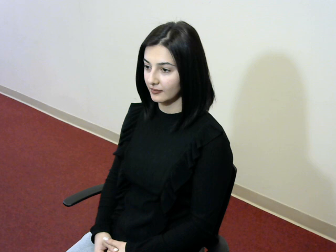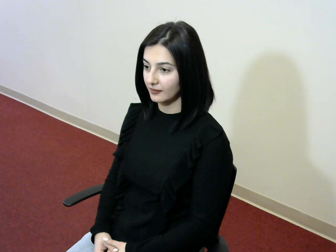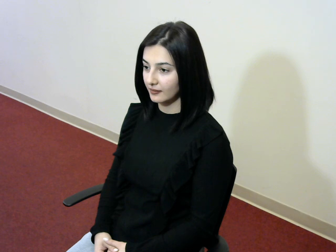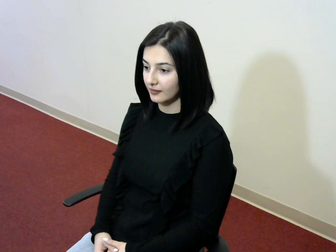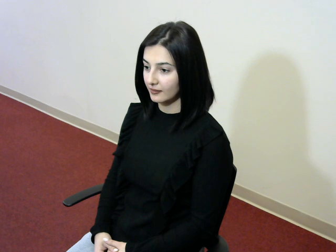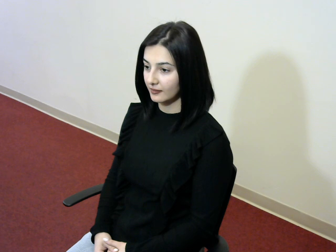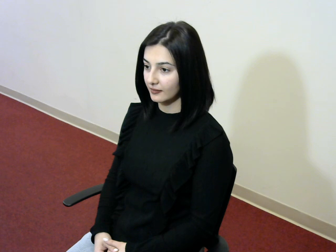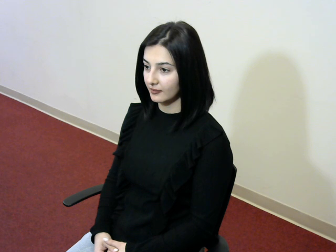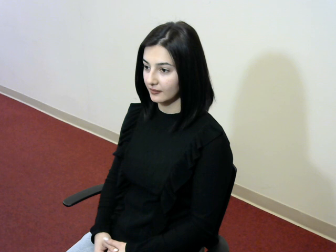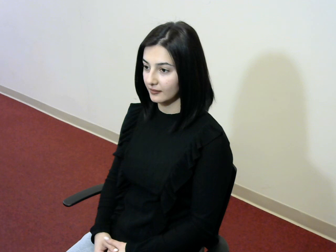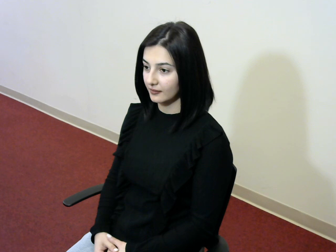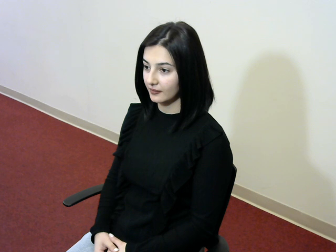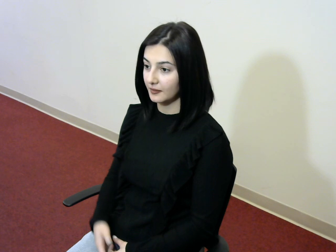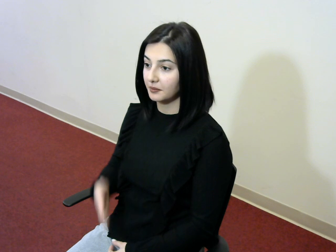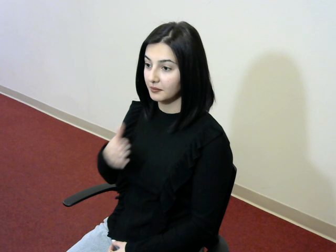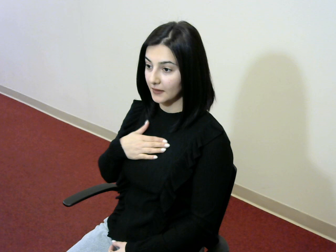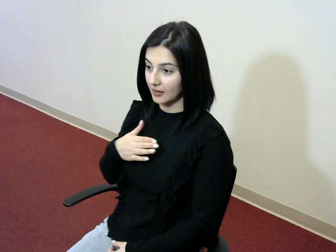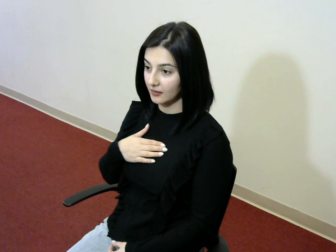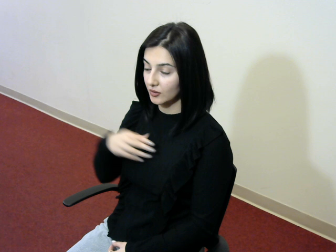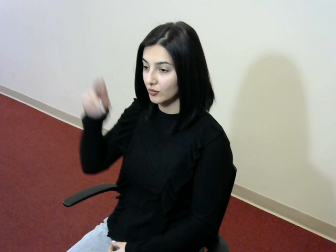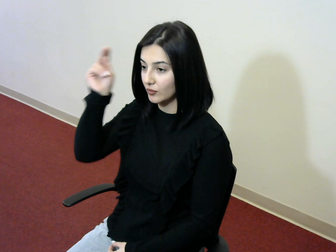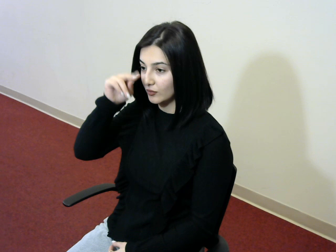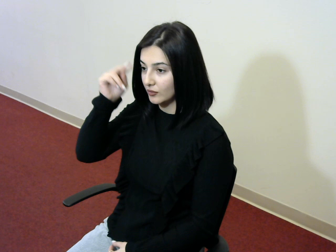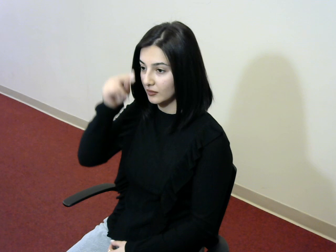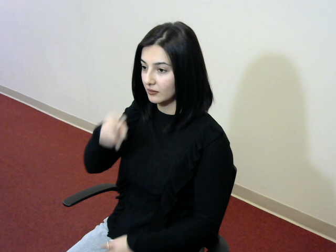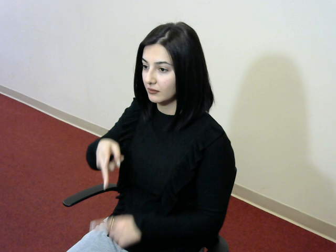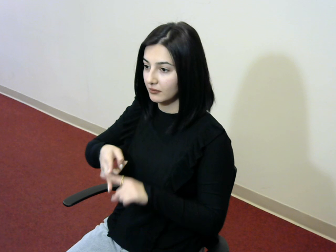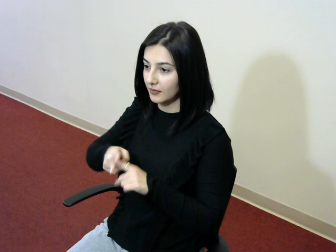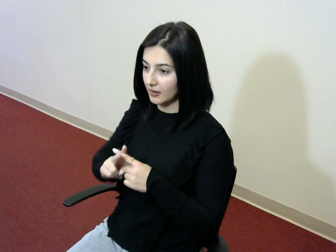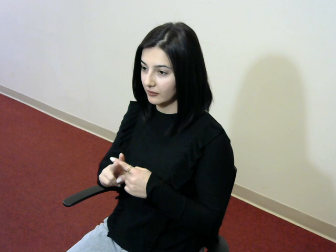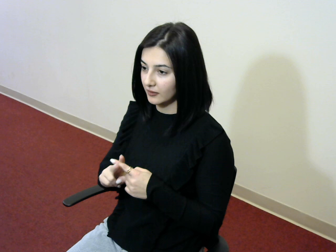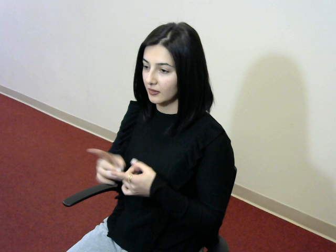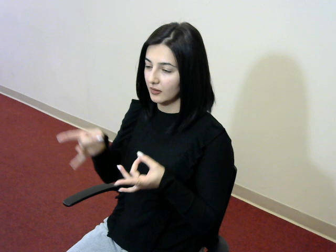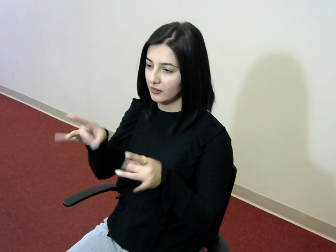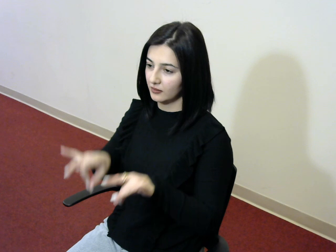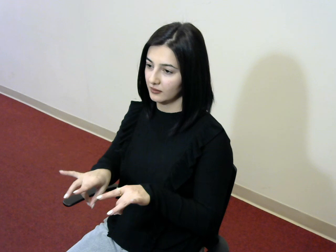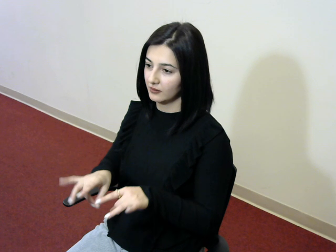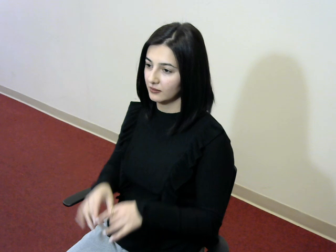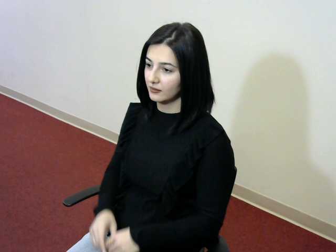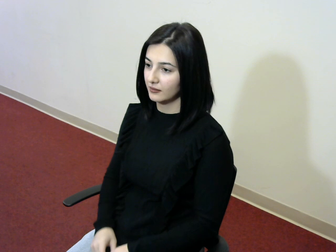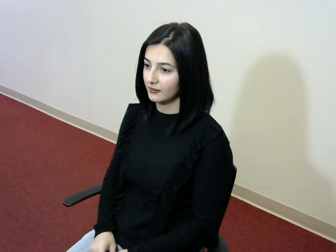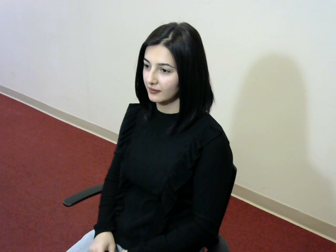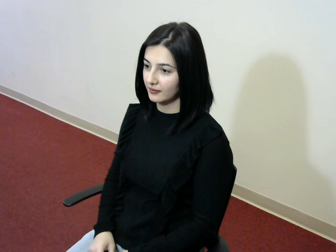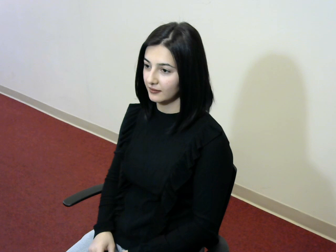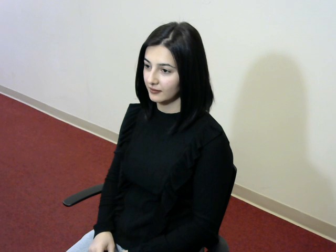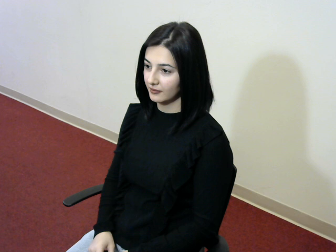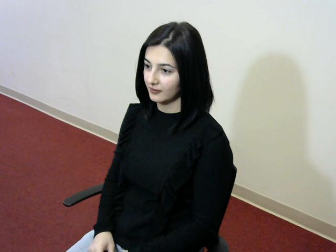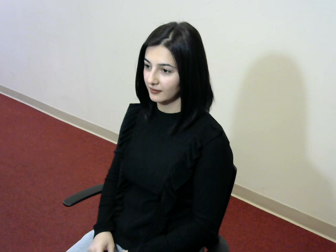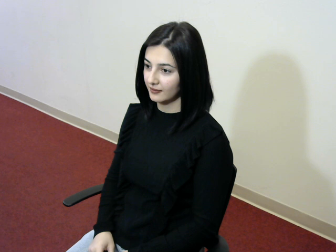Mənim təhsilim yarımçıq qalıb